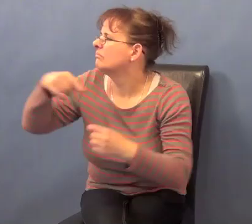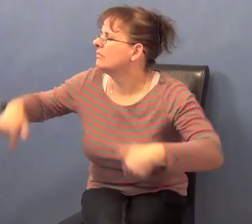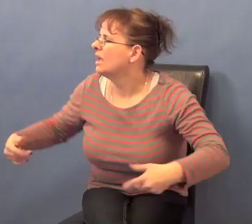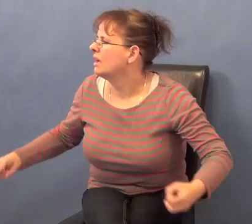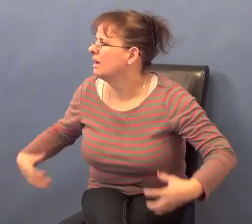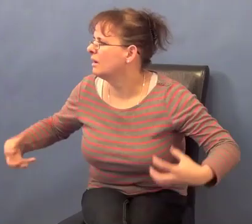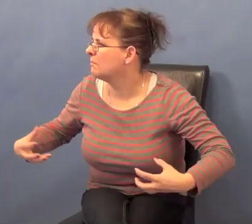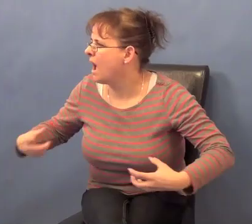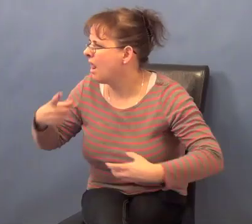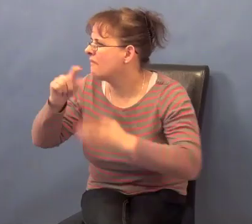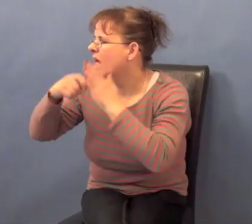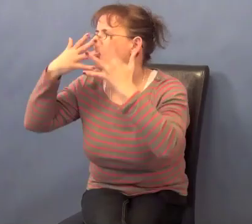Tam w wannie jest hydromasaż.